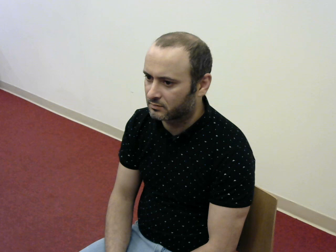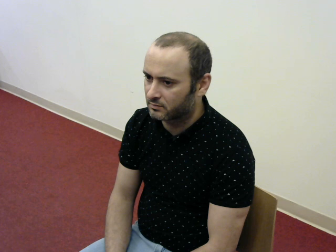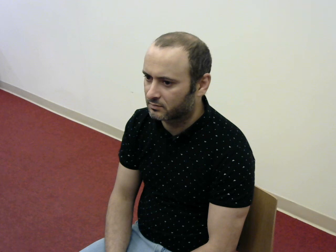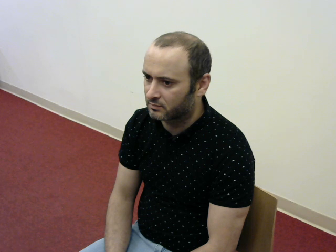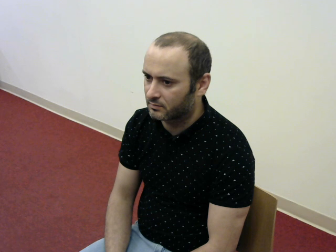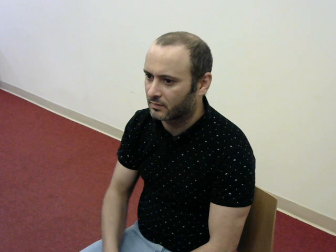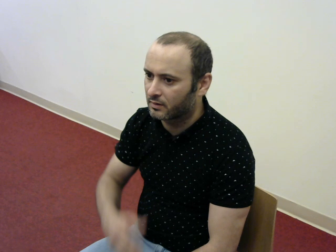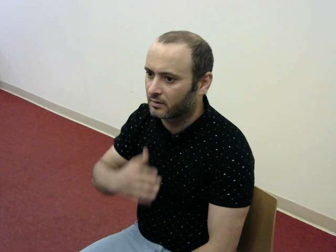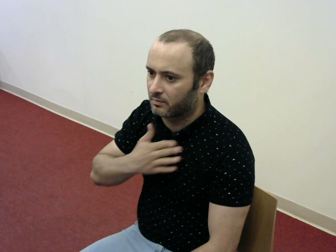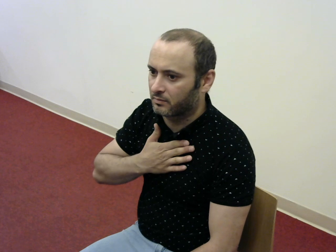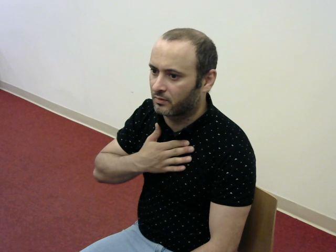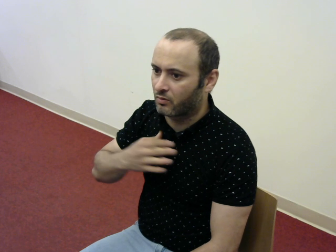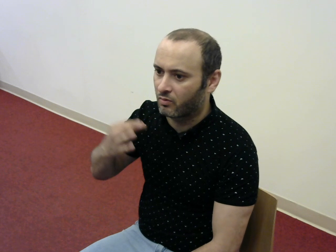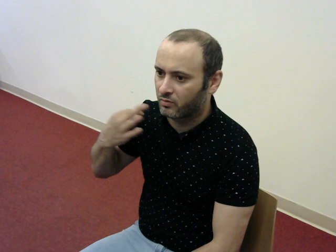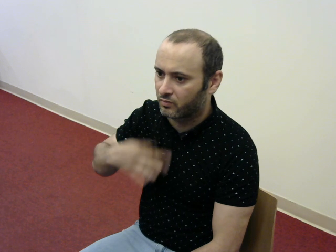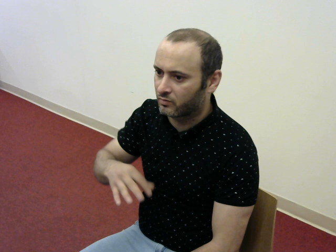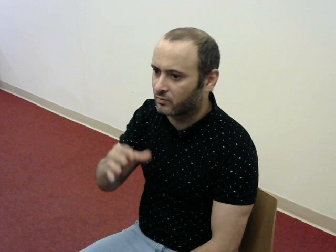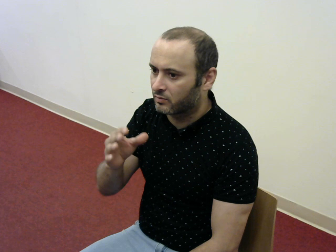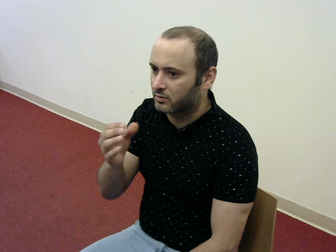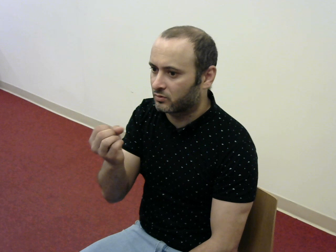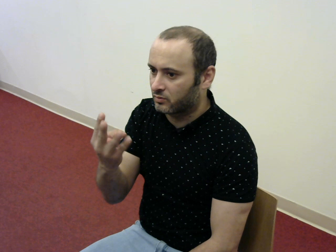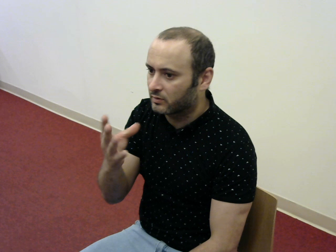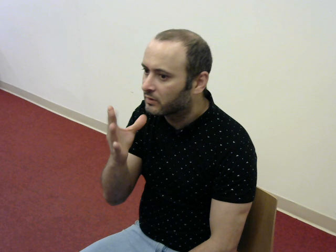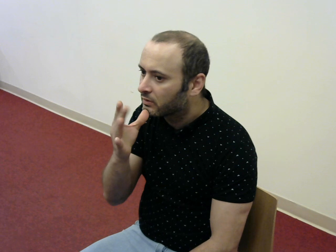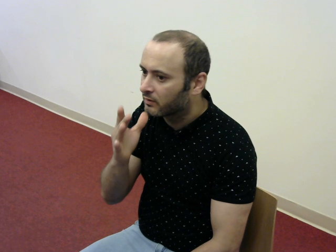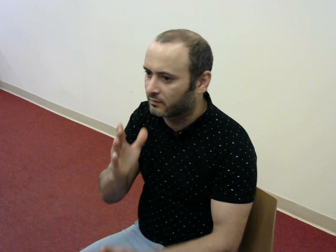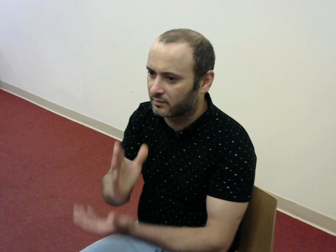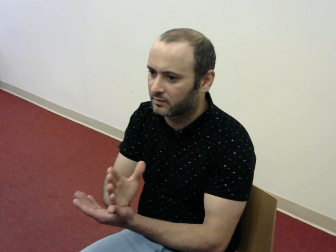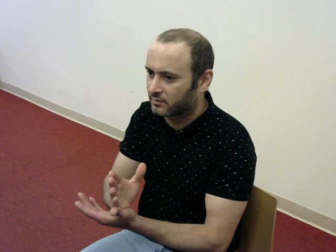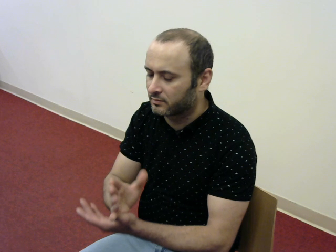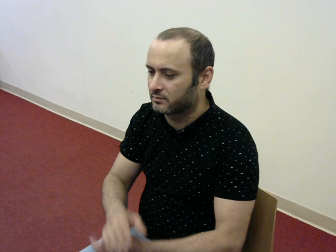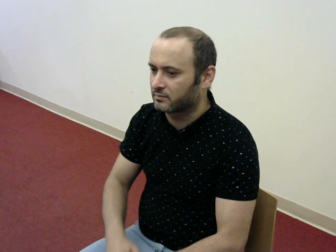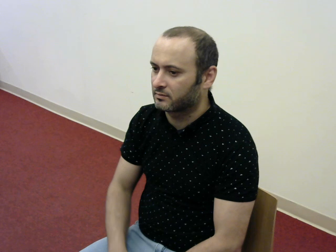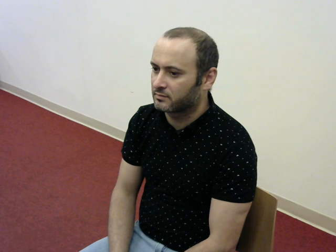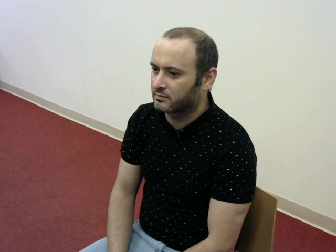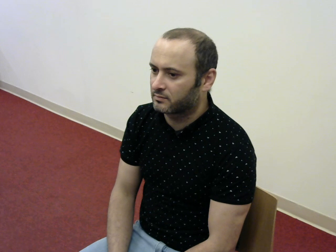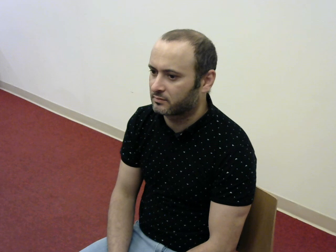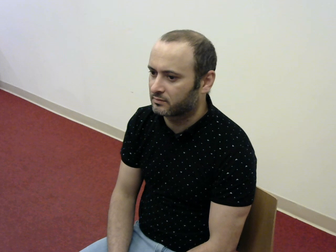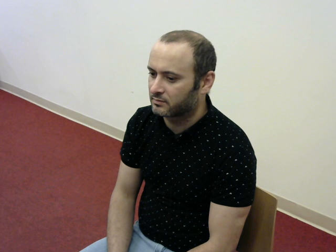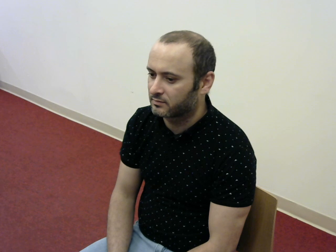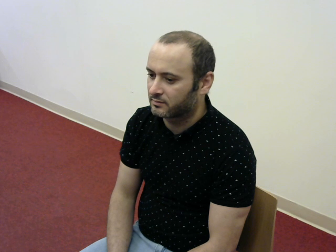Mənim oğlumun 14 yaşı var